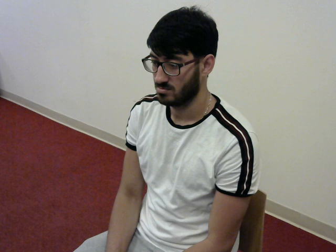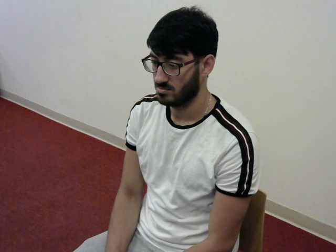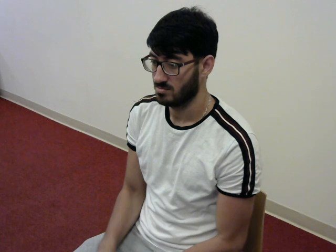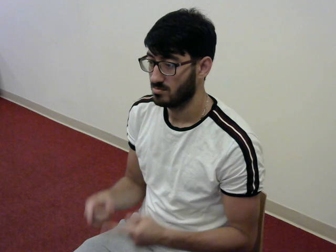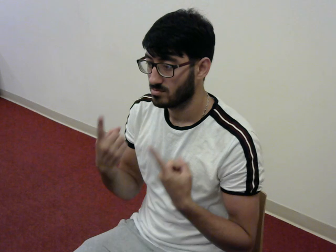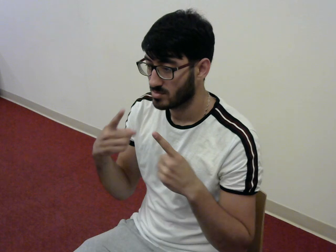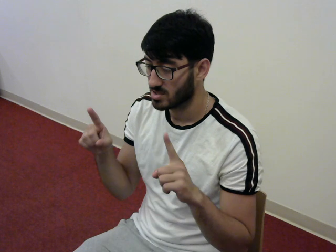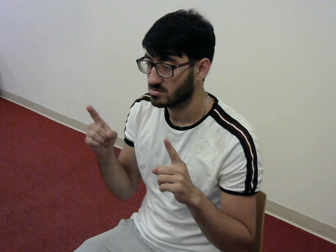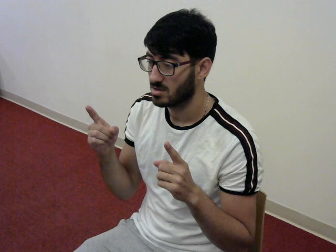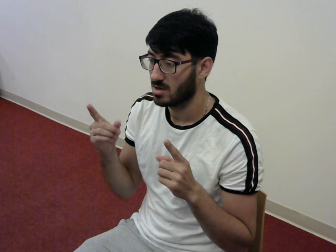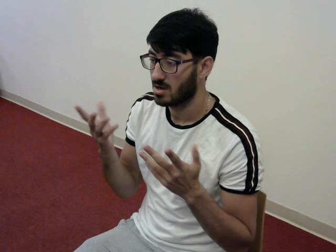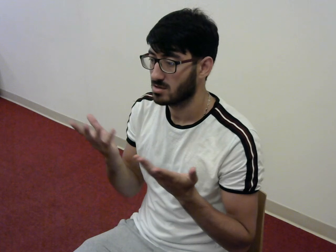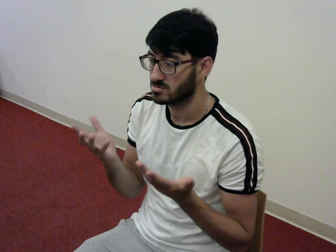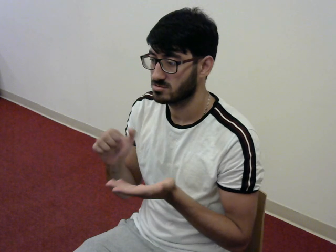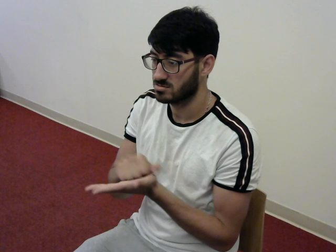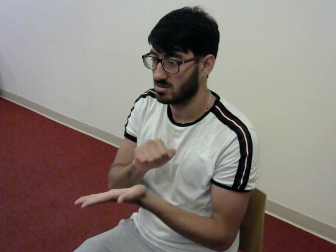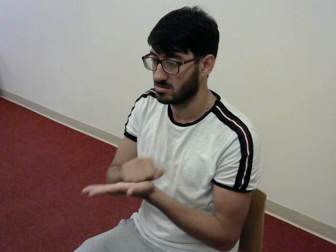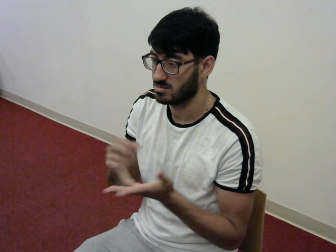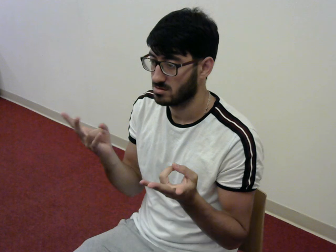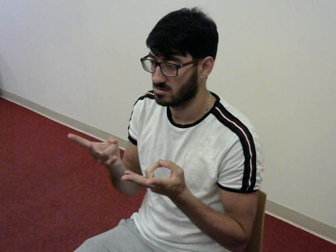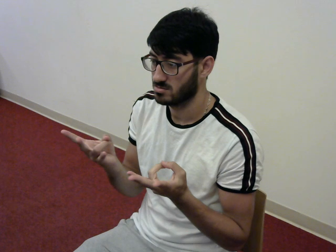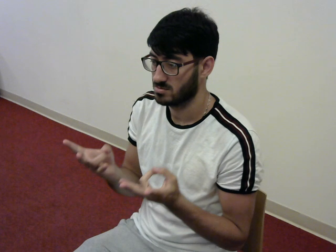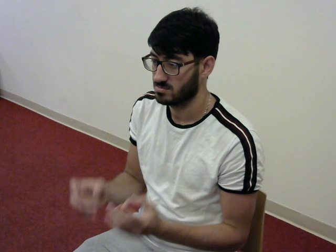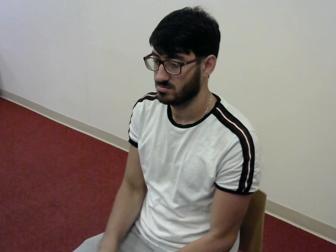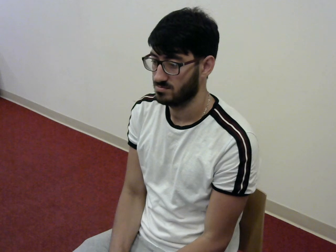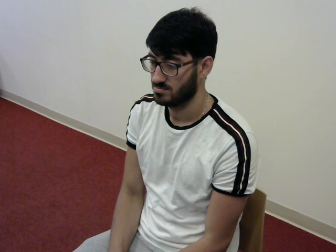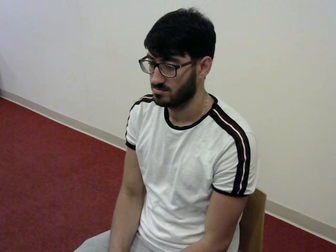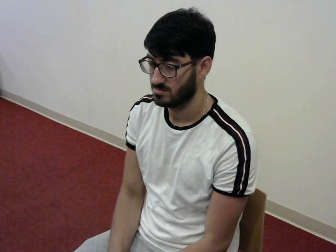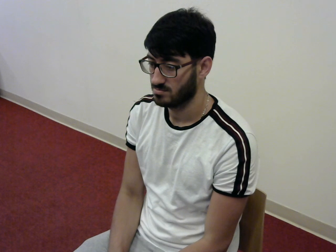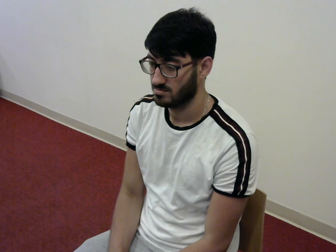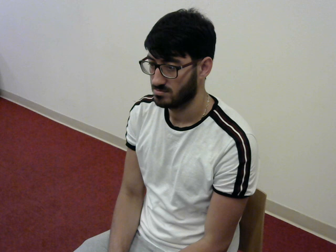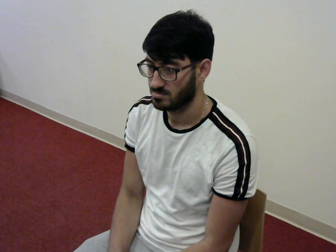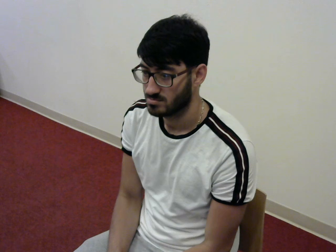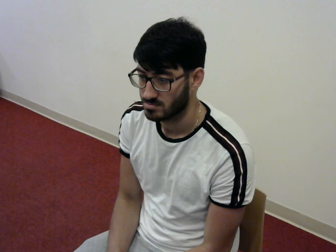Başqa hansı sənədlər lazımdır?